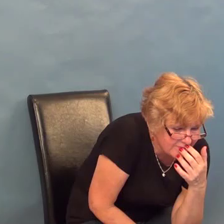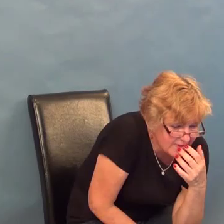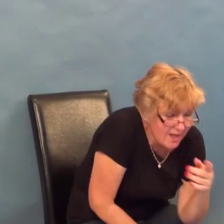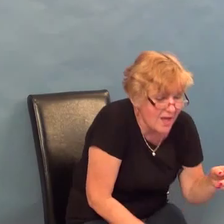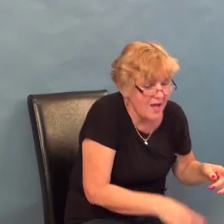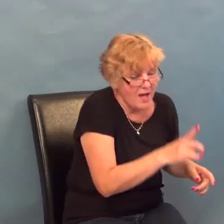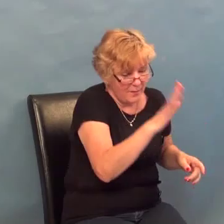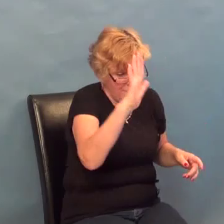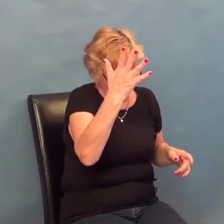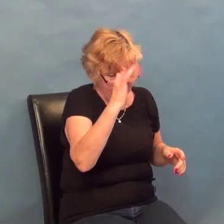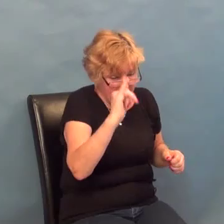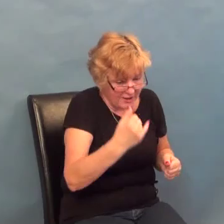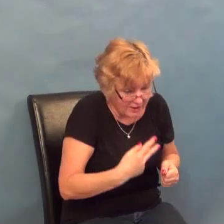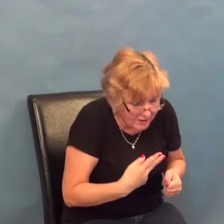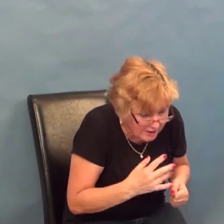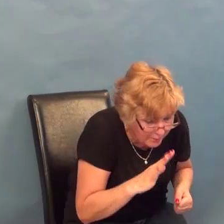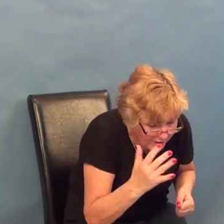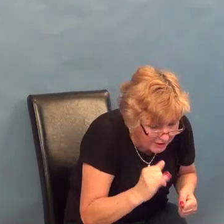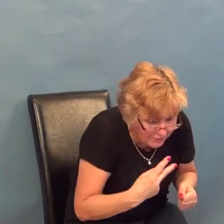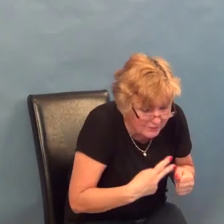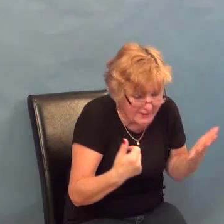Piątego i dwudziestego szóstego.